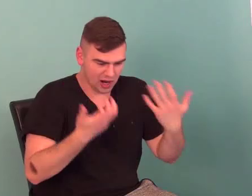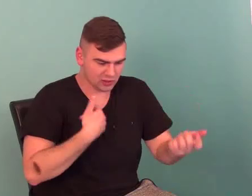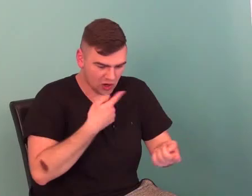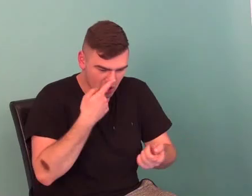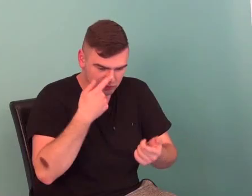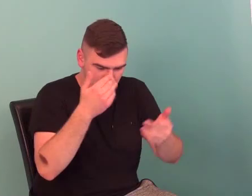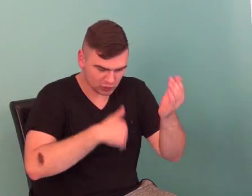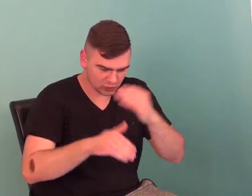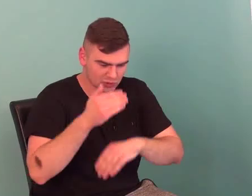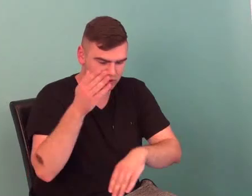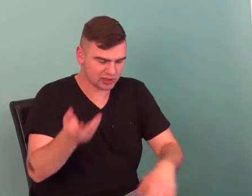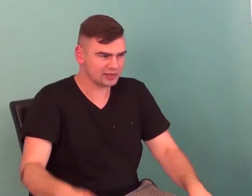Olsztyn, góry.